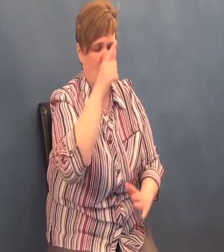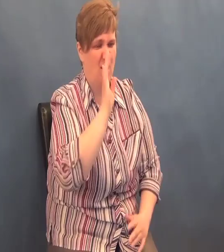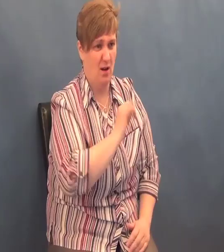Lipa.